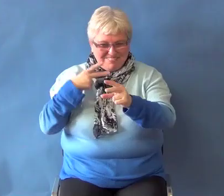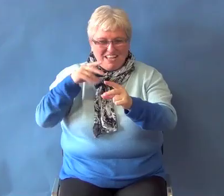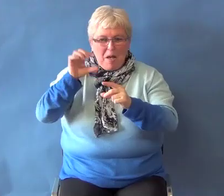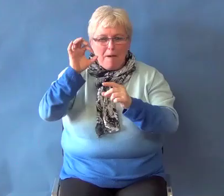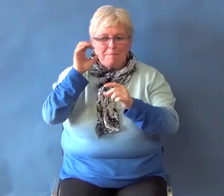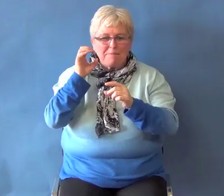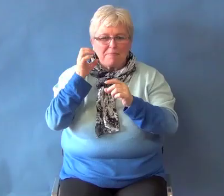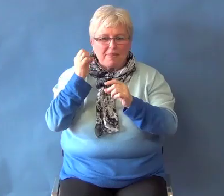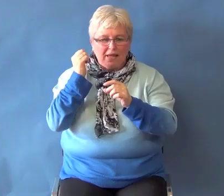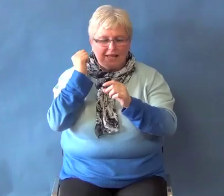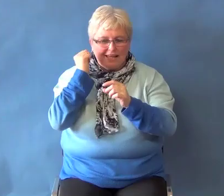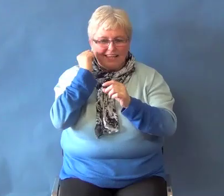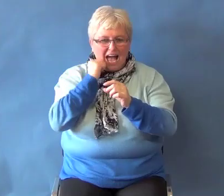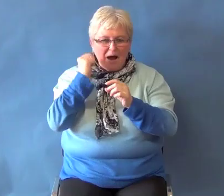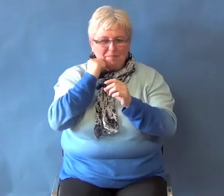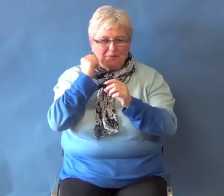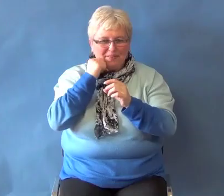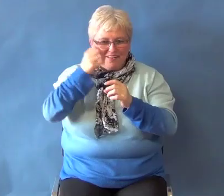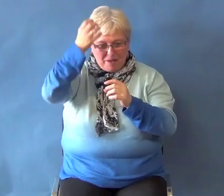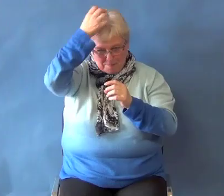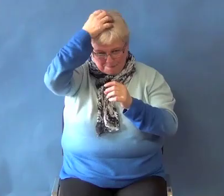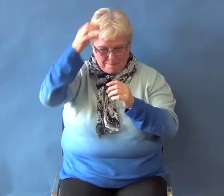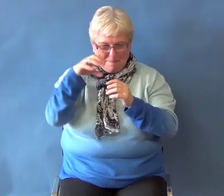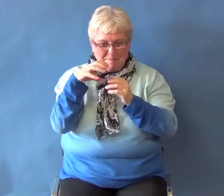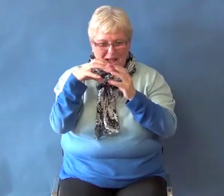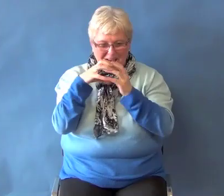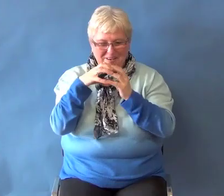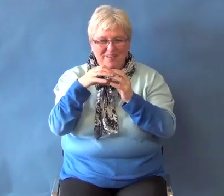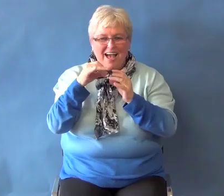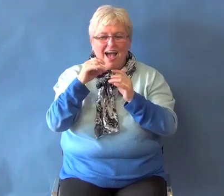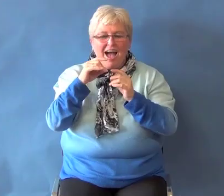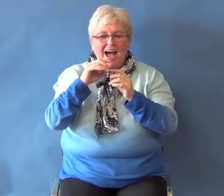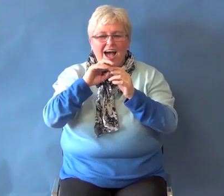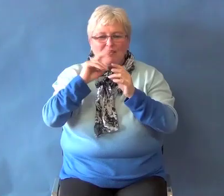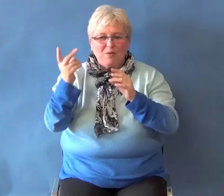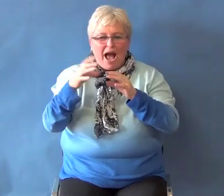Strzelanie do małego jabłka na głowie.